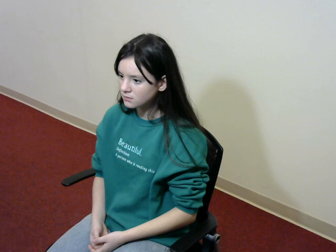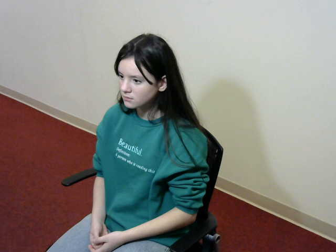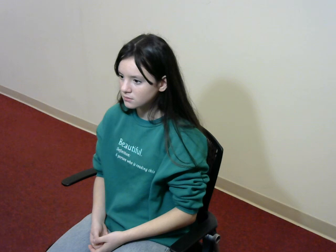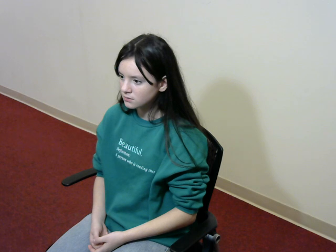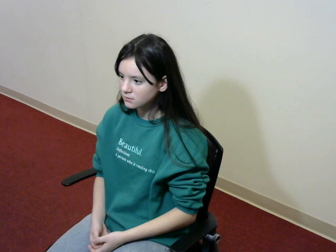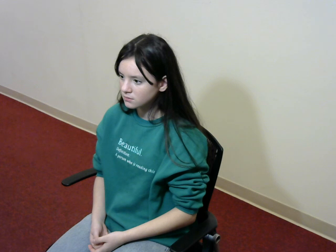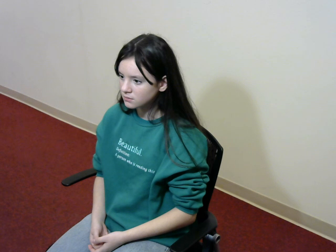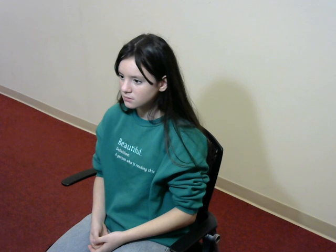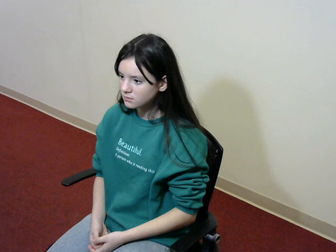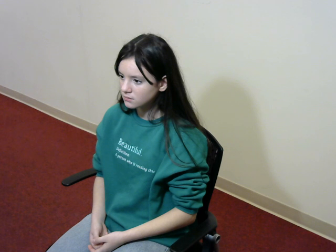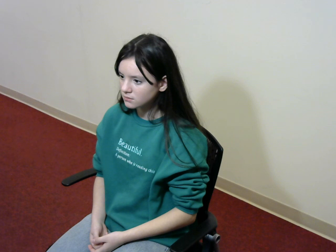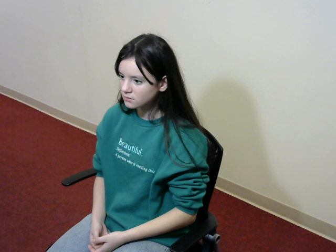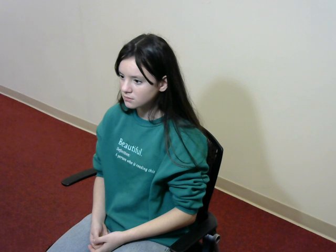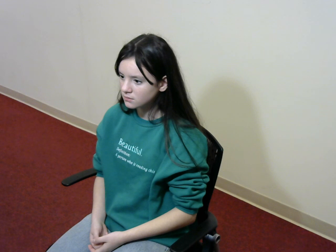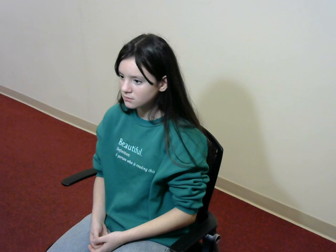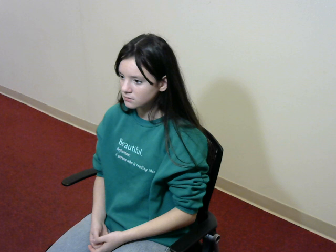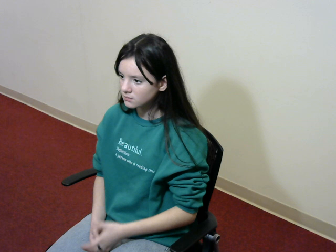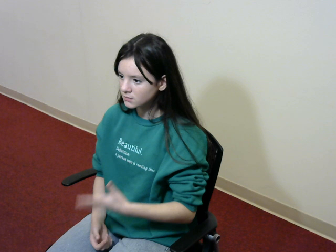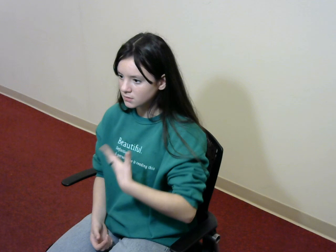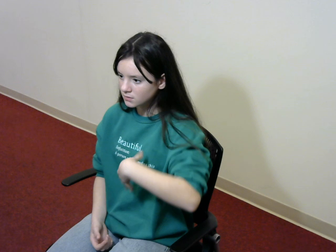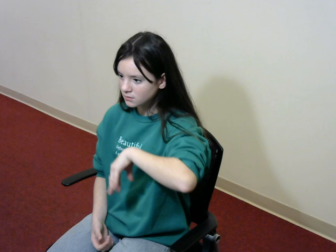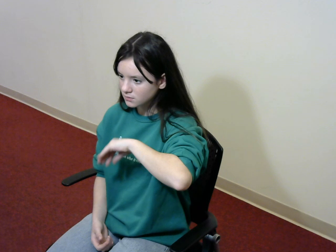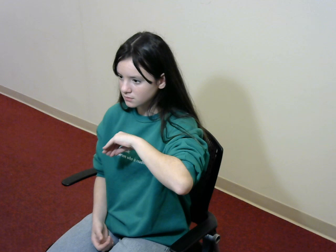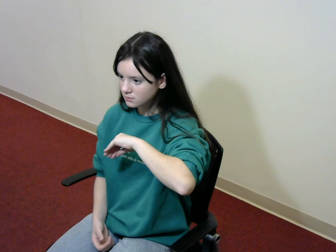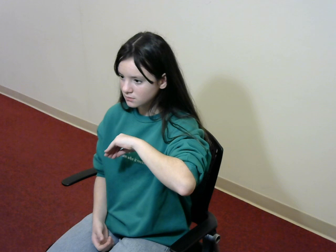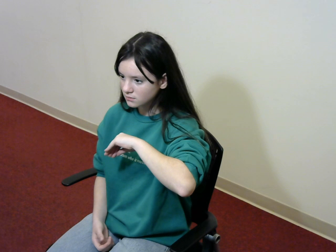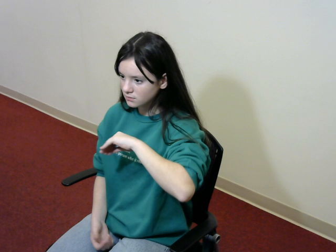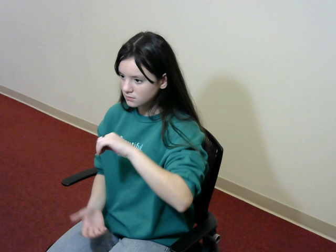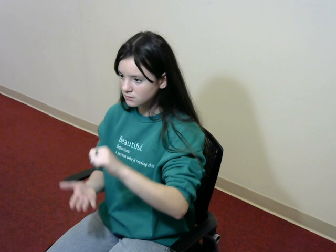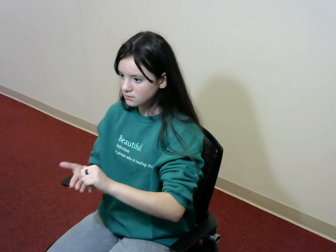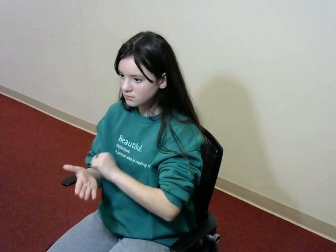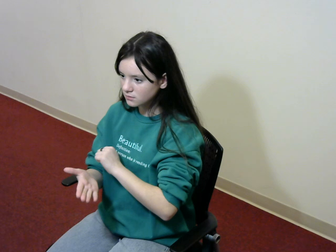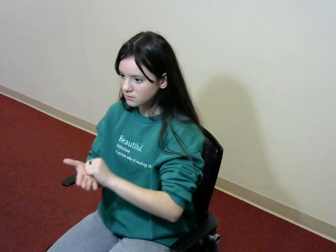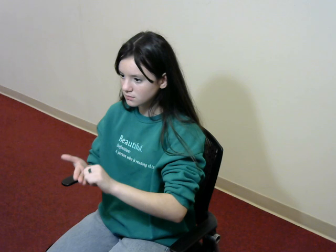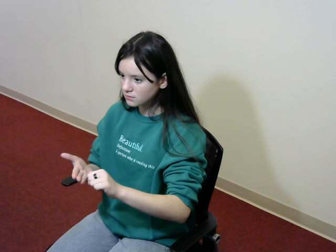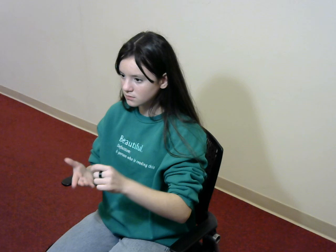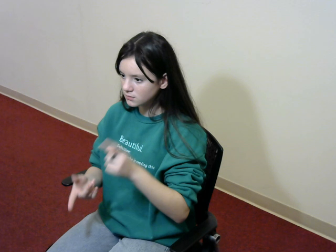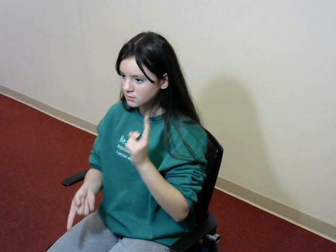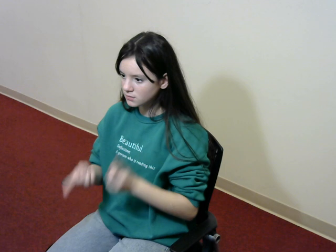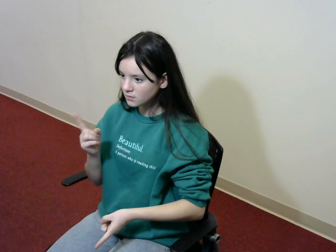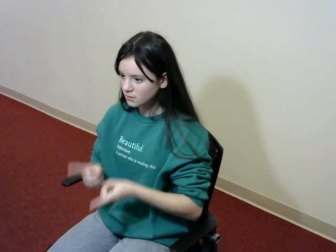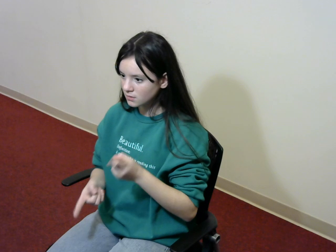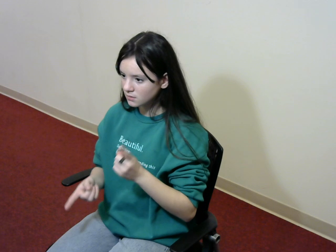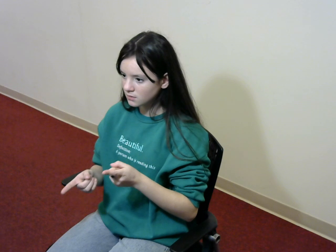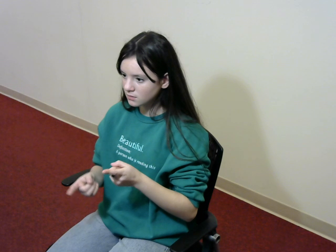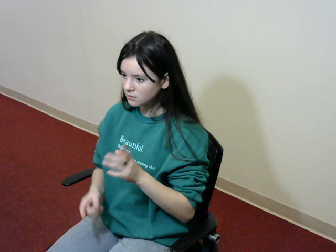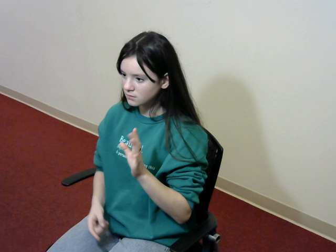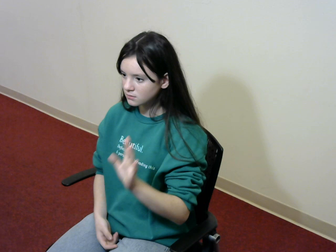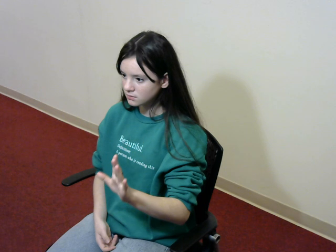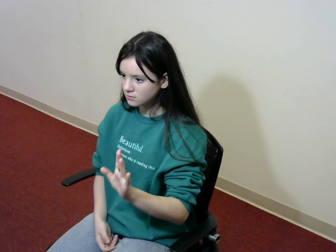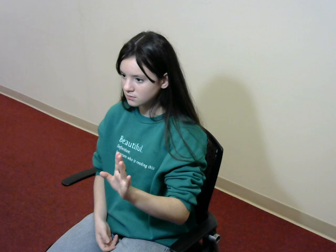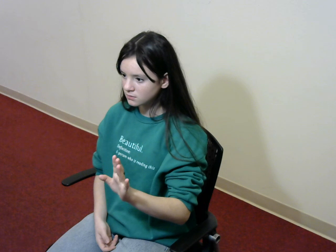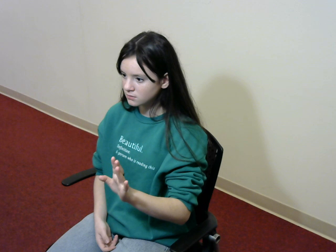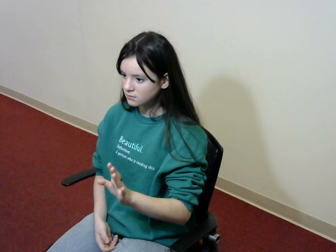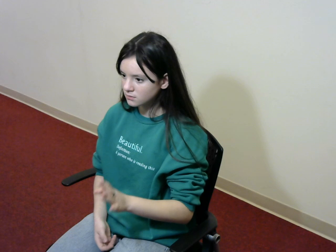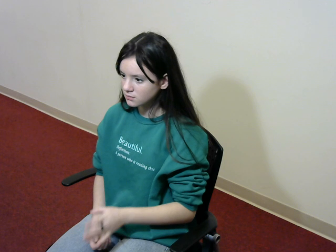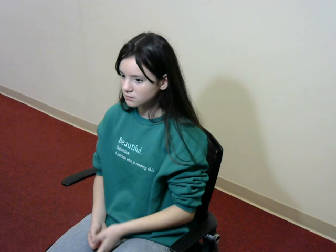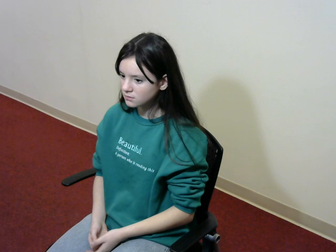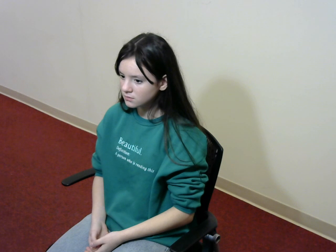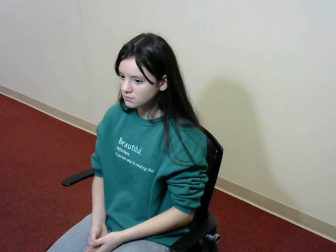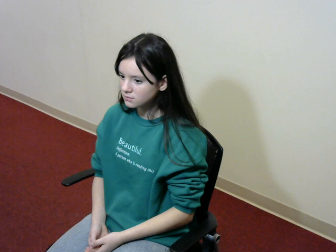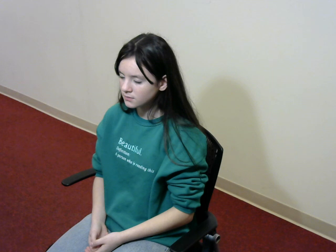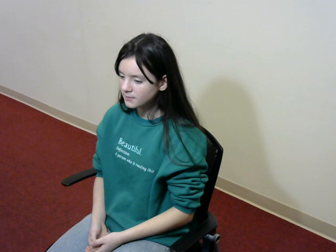Bütün sənədlərin əsli olmalıdır